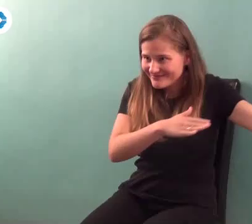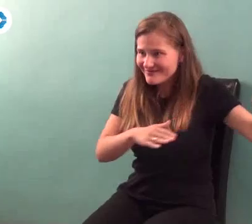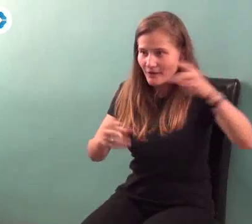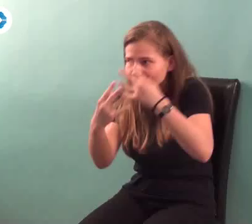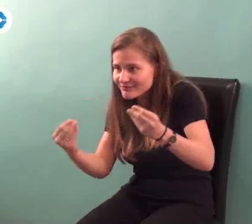Zniknął.